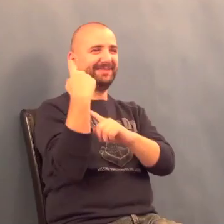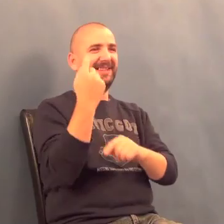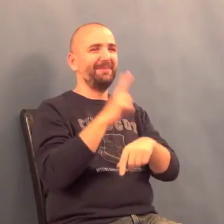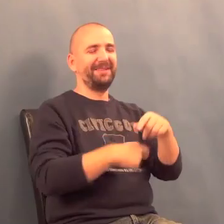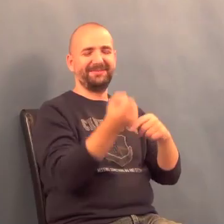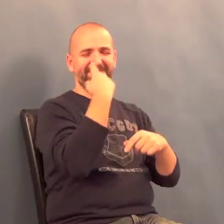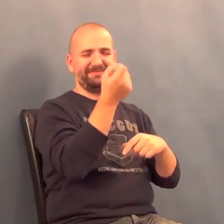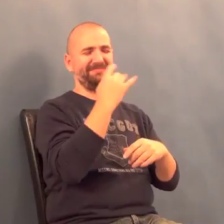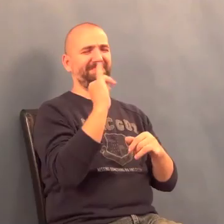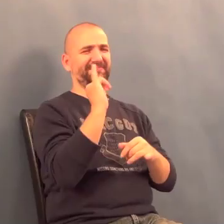Policjant dostaje kilka razy w twarz i zastanawia się.